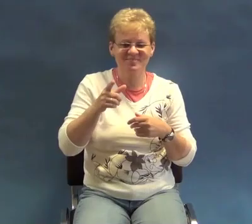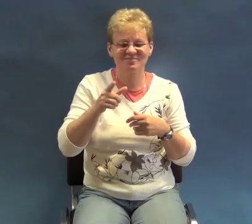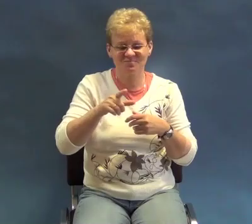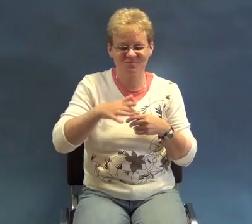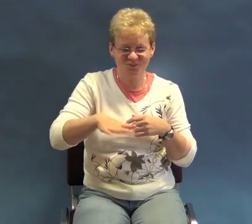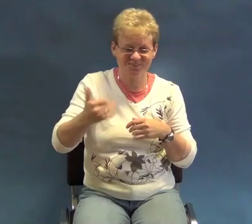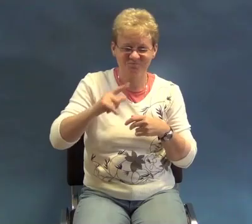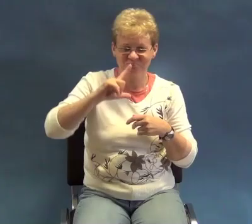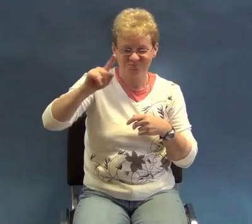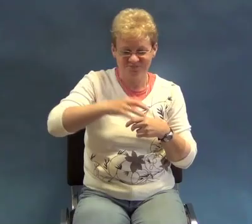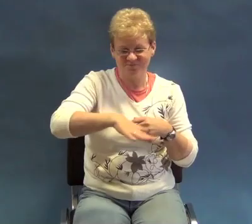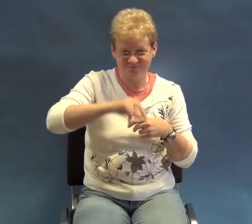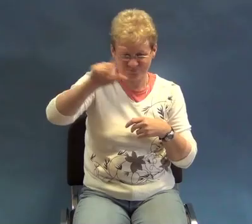Małe dziecko poszło.